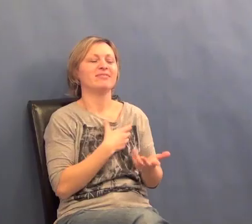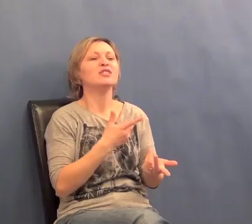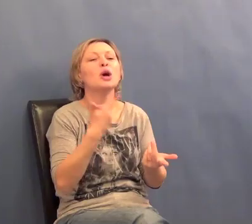Co było?!